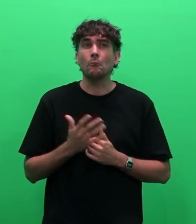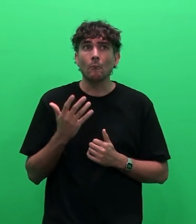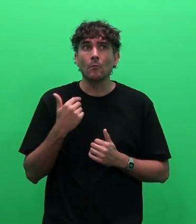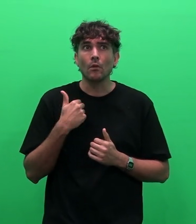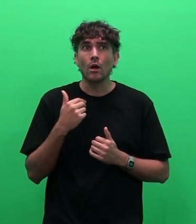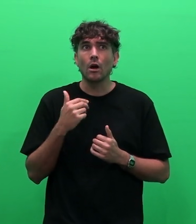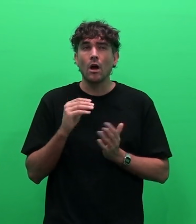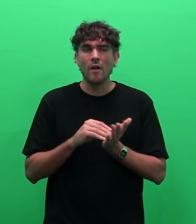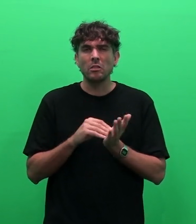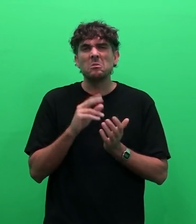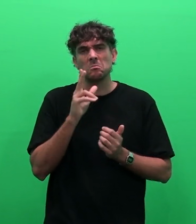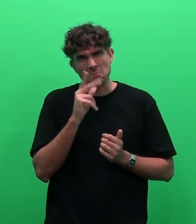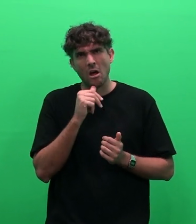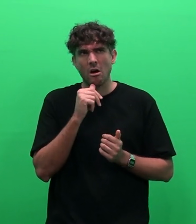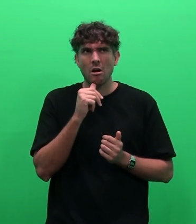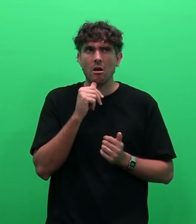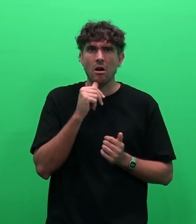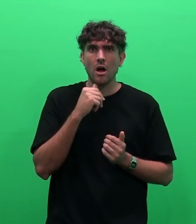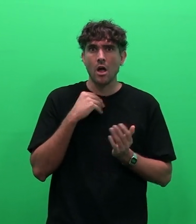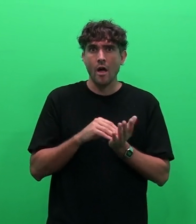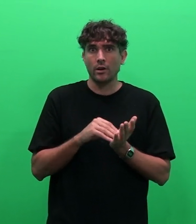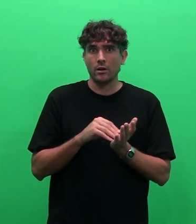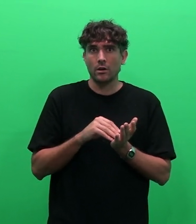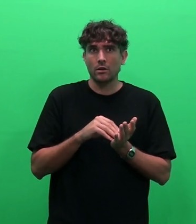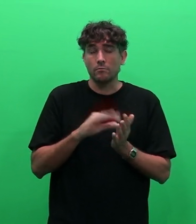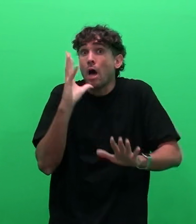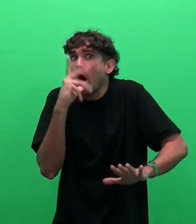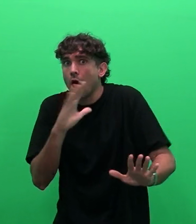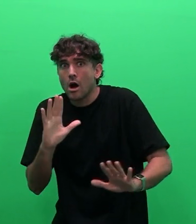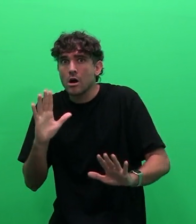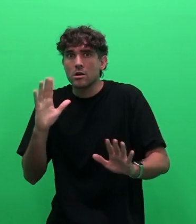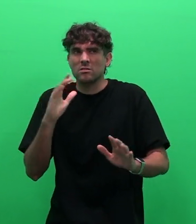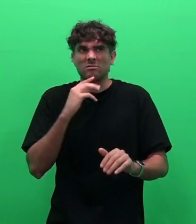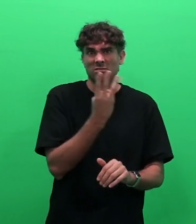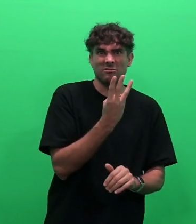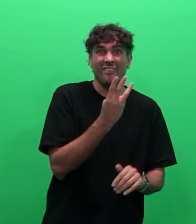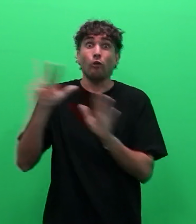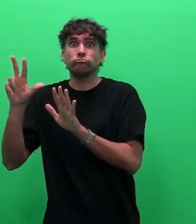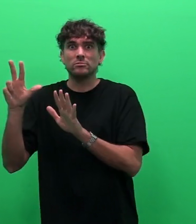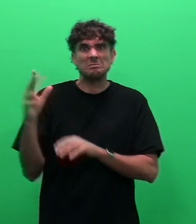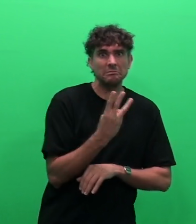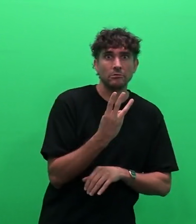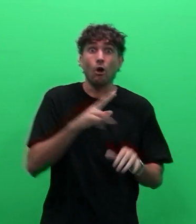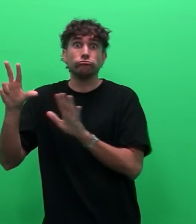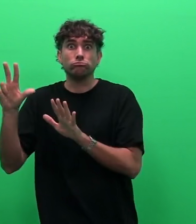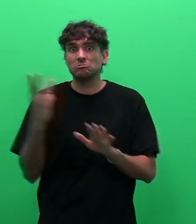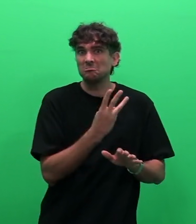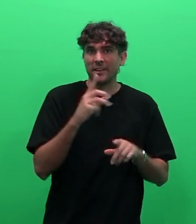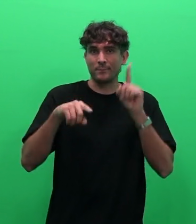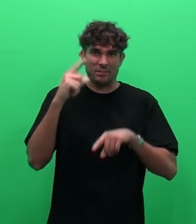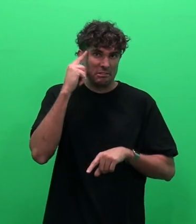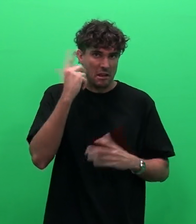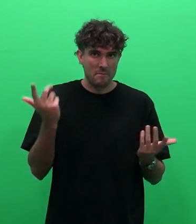No ho sé, de vegades em fa mal, de vegades em fa molt de mal, passo d'un nivell tres a un vuit de cop, depèn del dia.